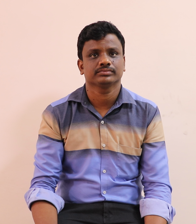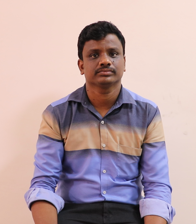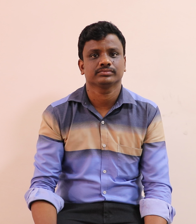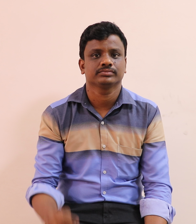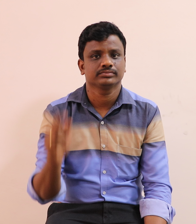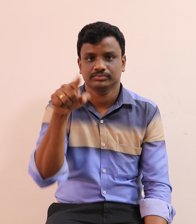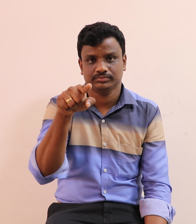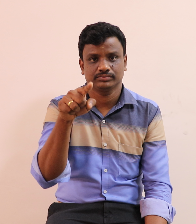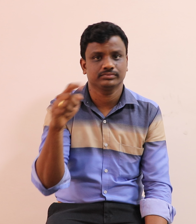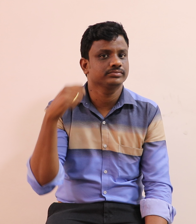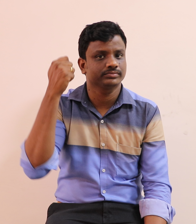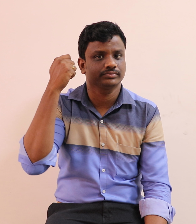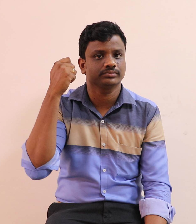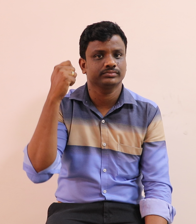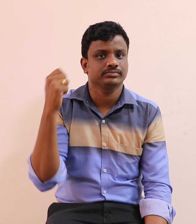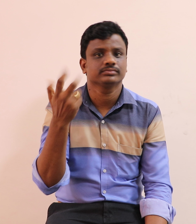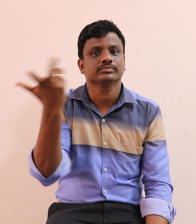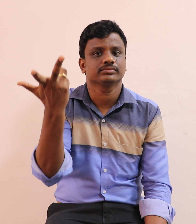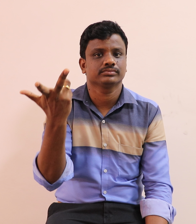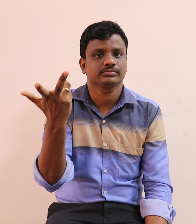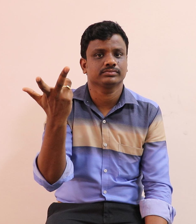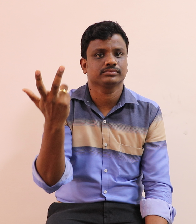what do you do